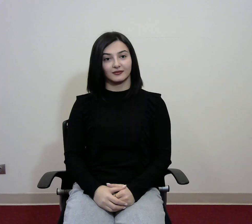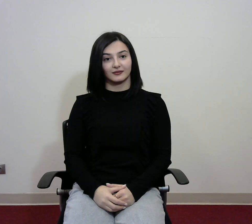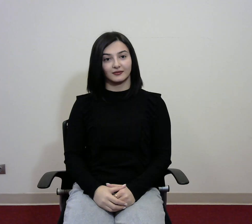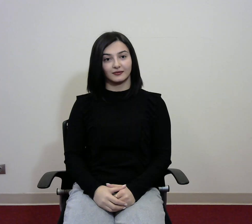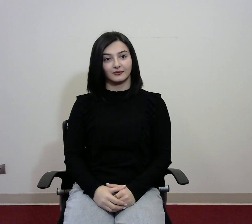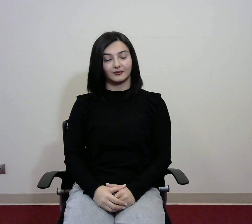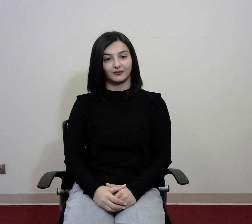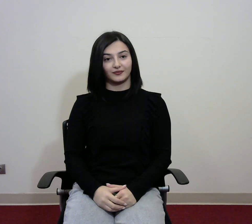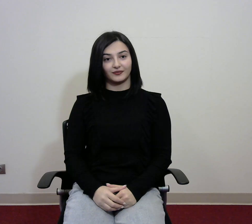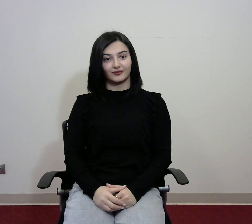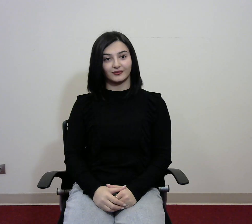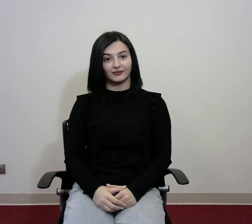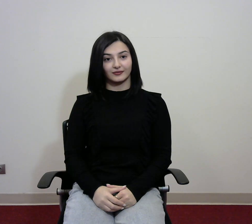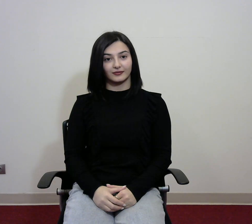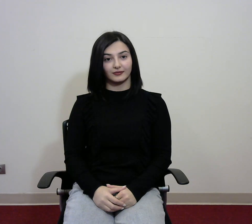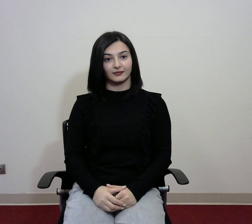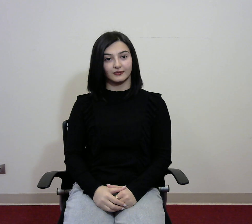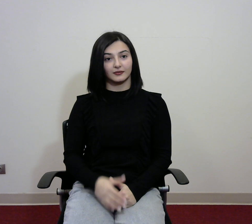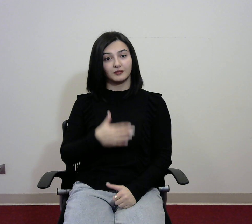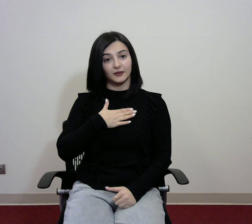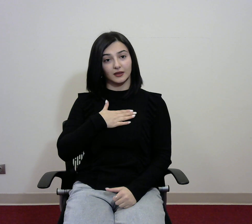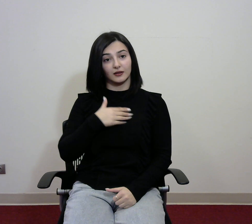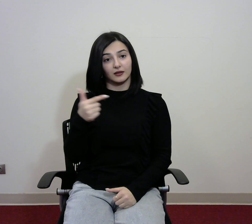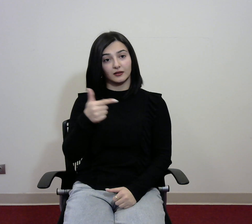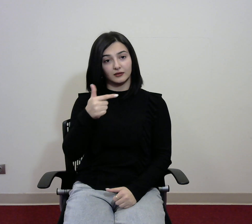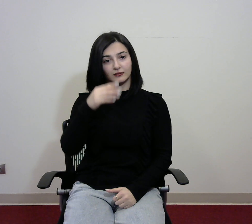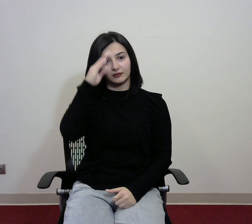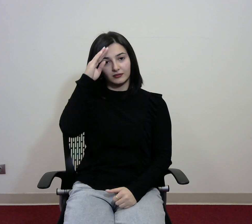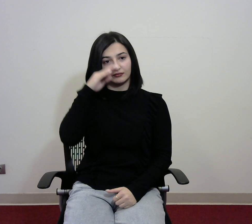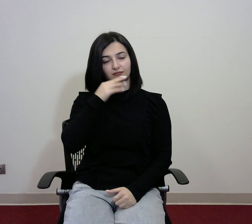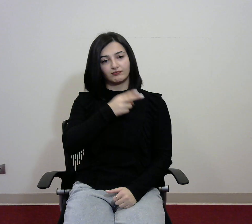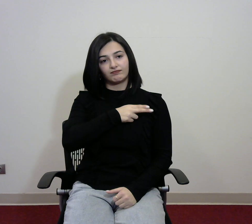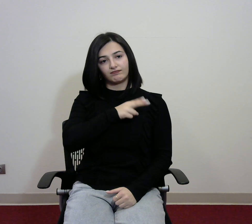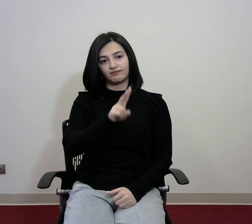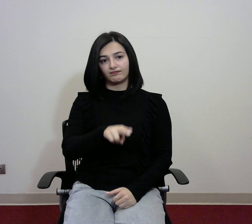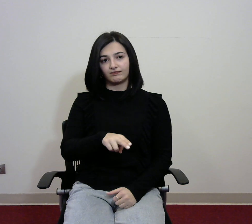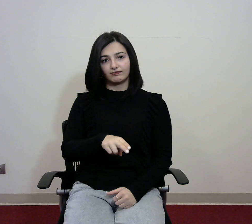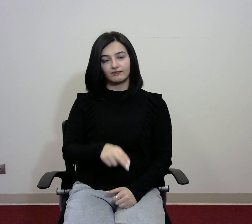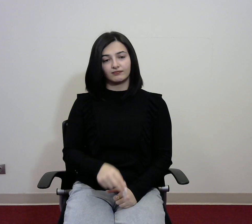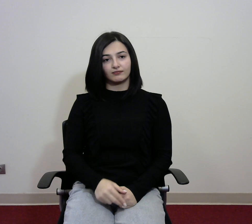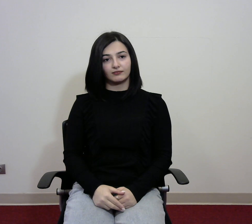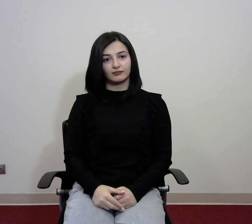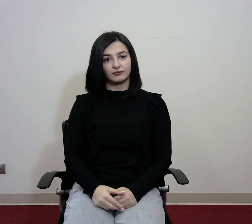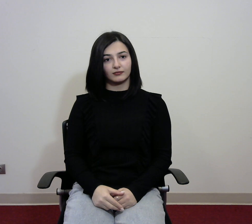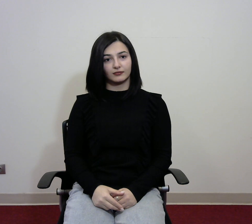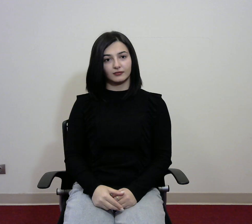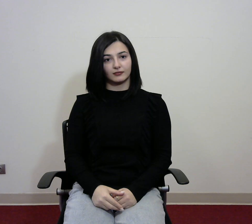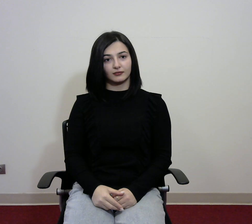Mənim qayınatam rəhmətə gedib